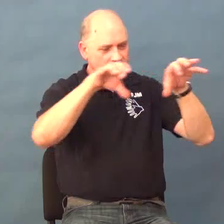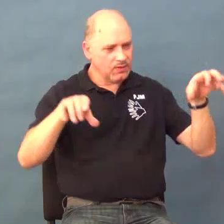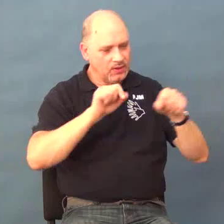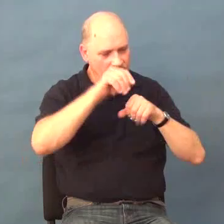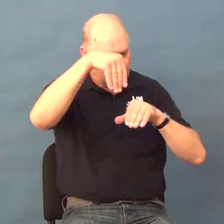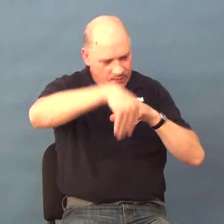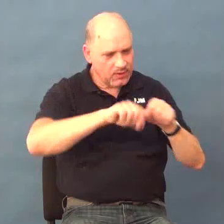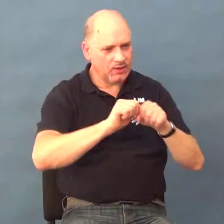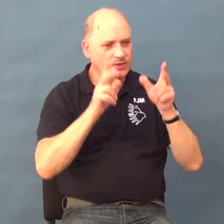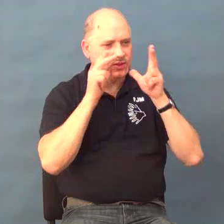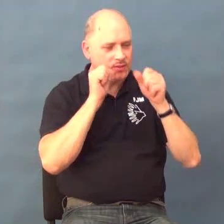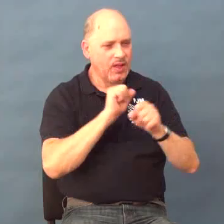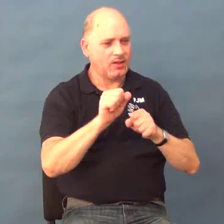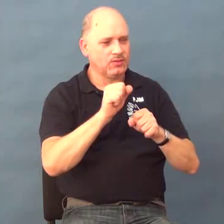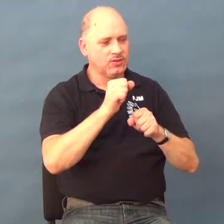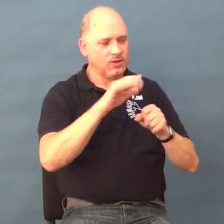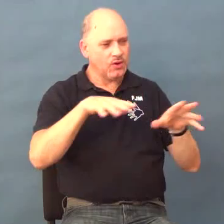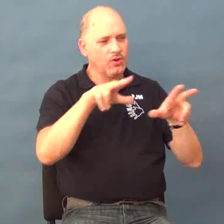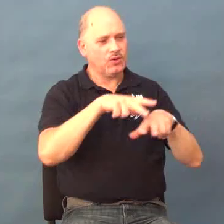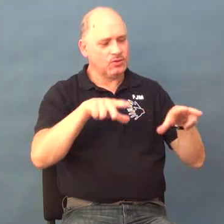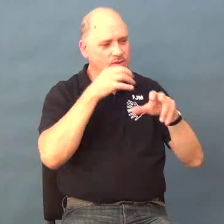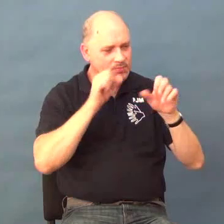W środku jest rodzina żab.